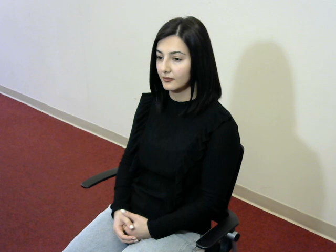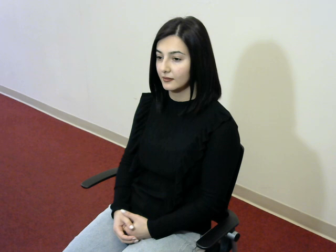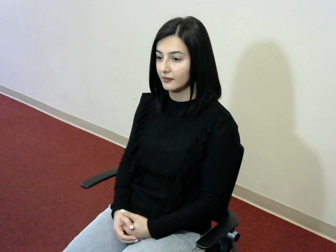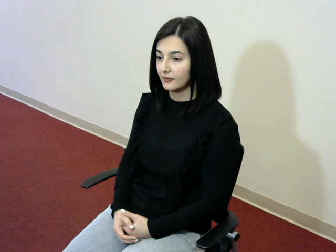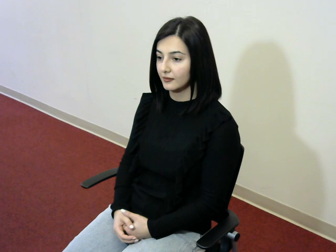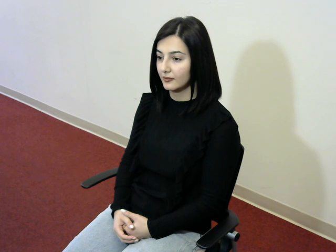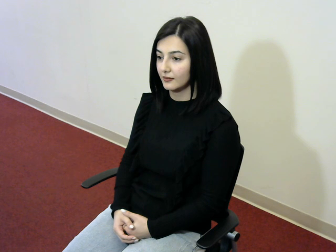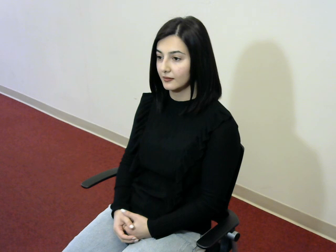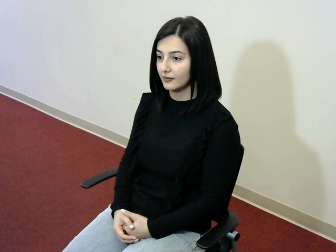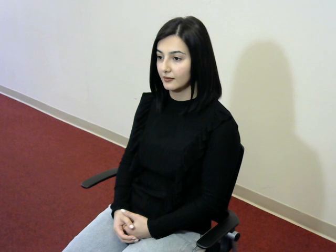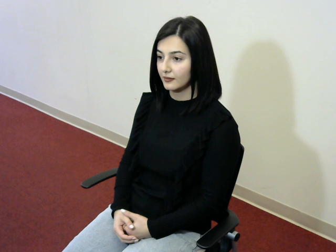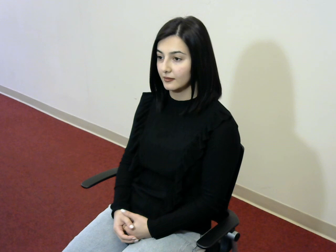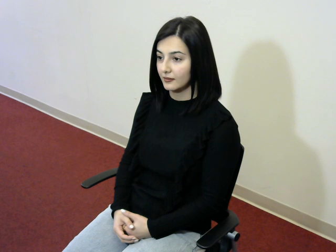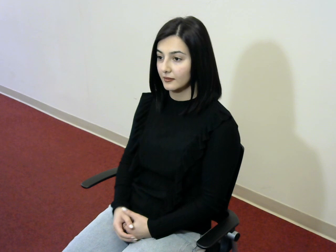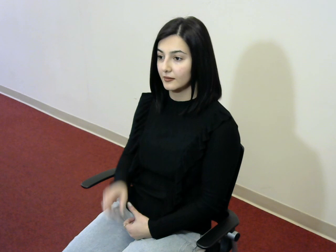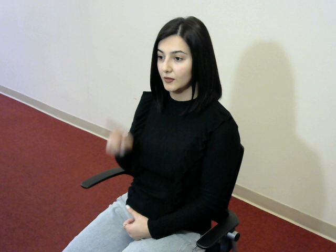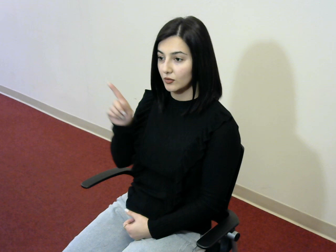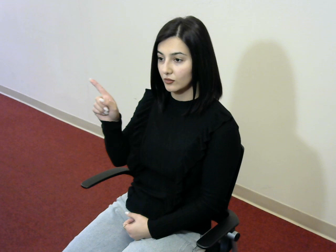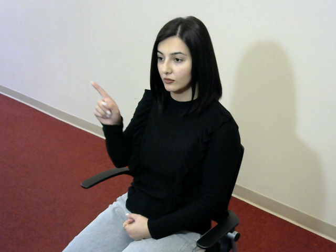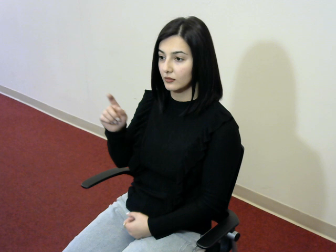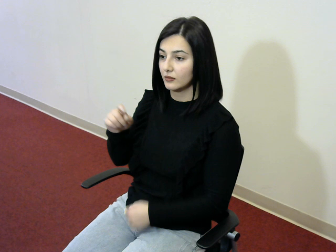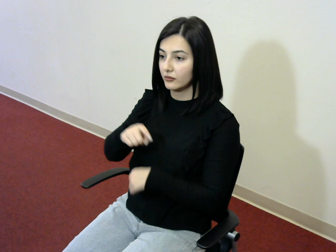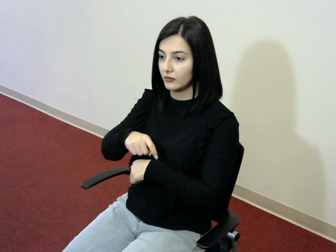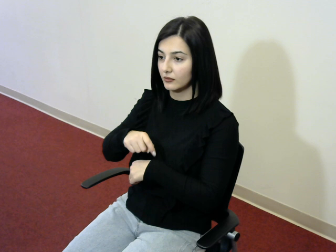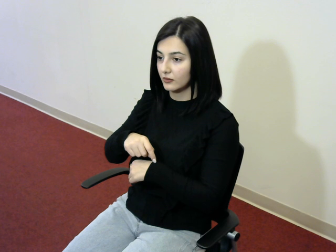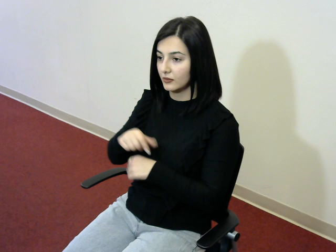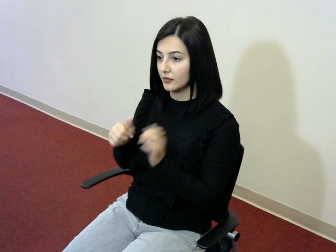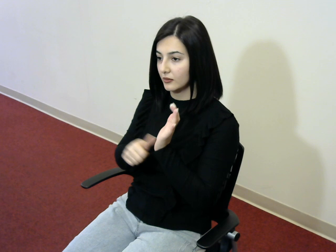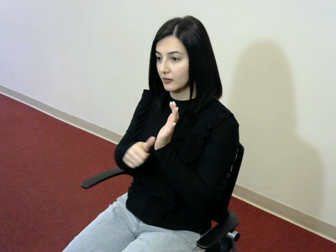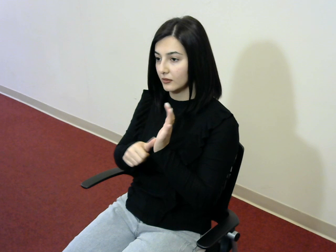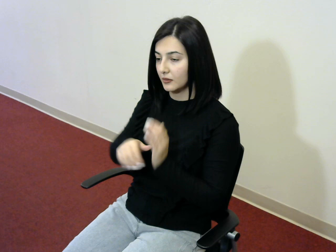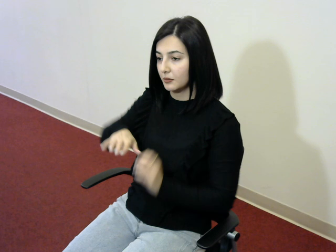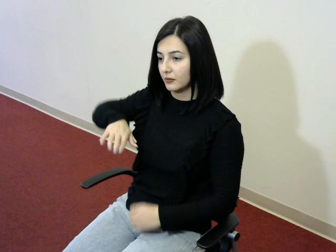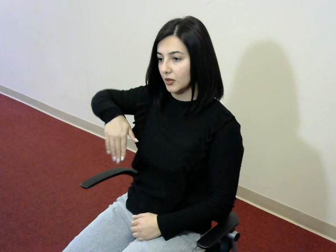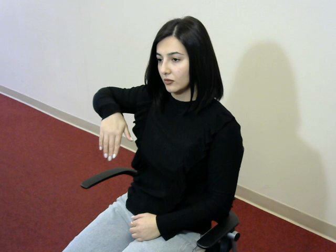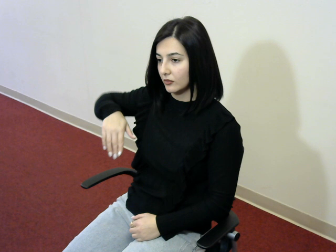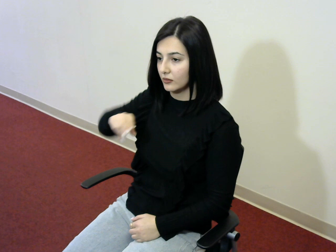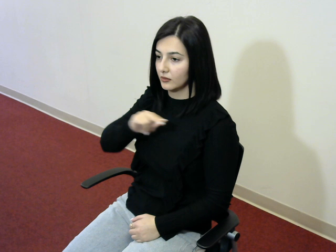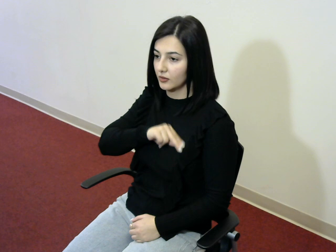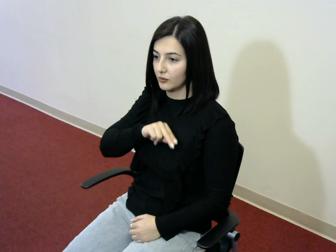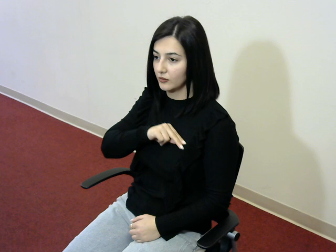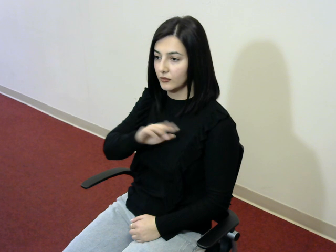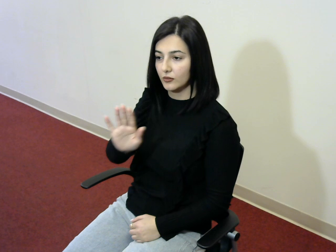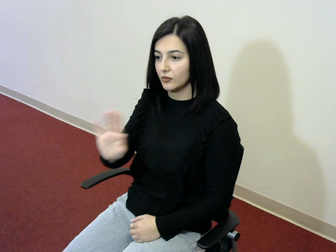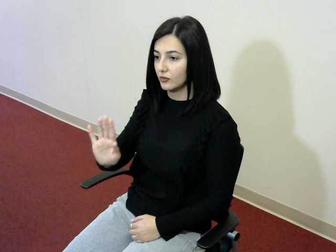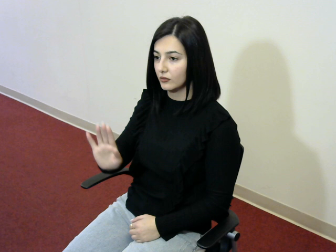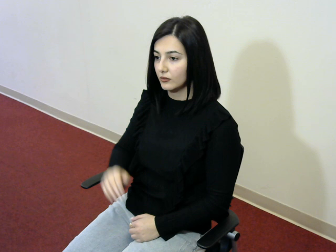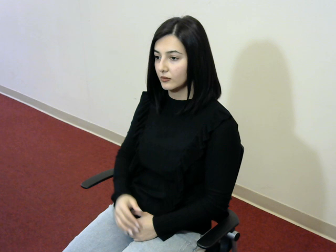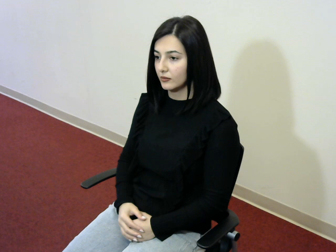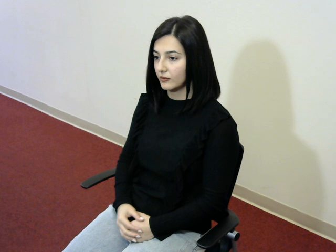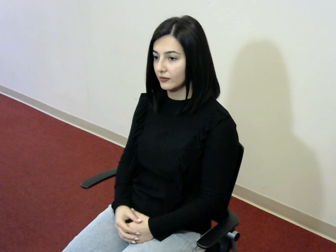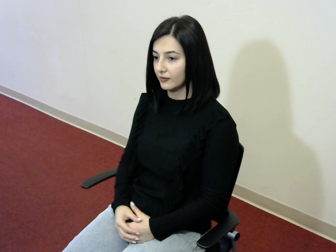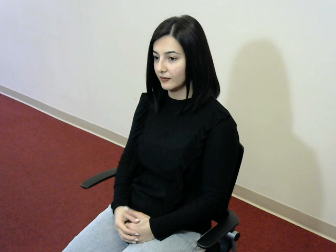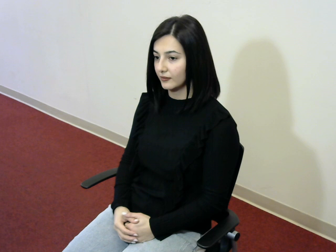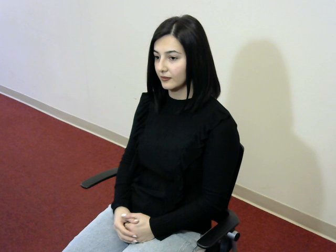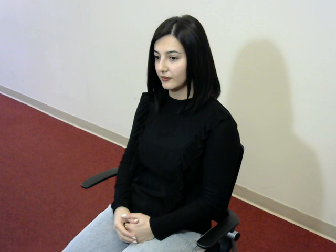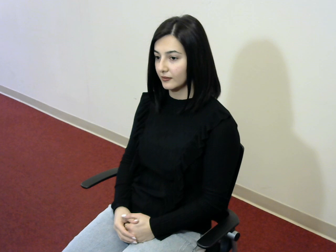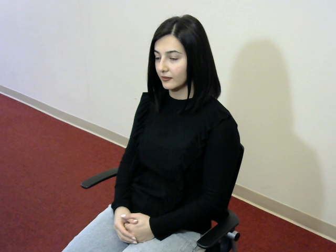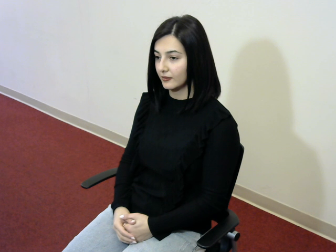O saat 6-dan sonra işləmir